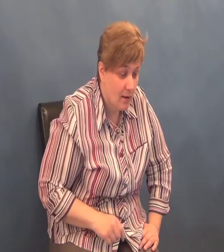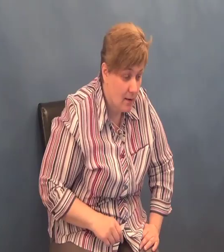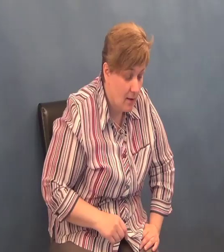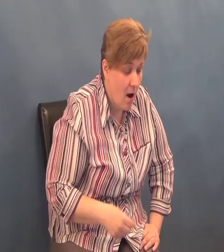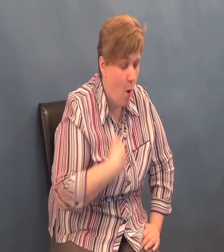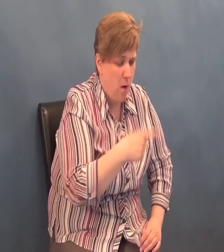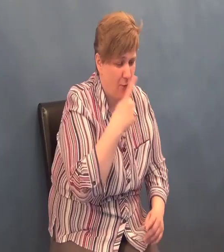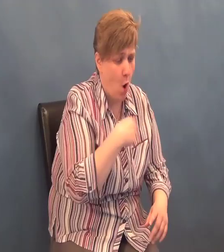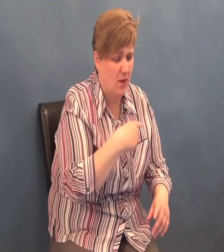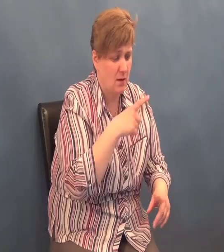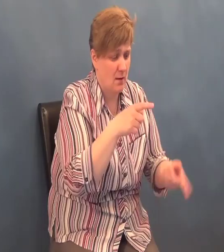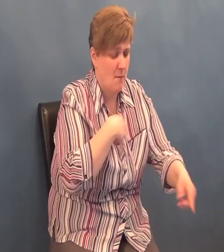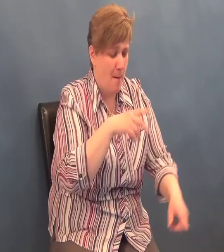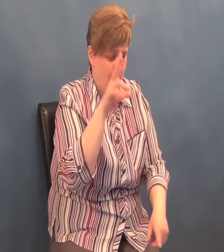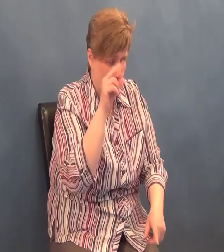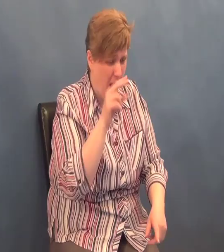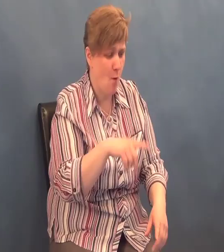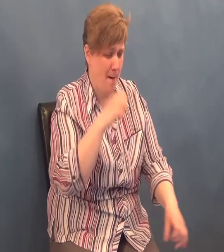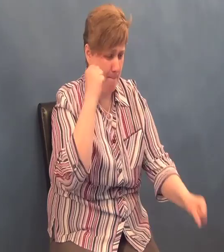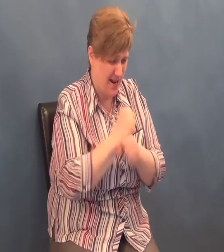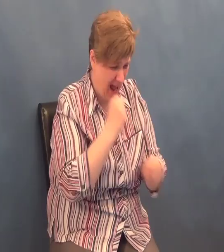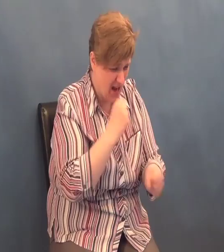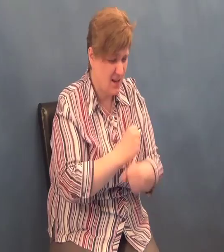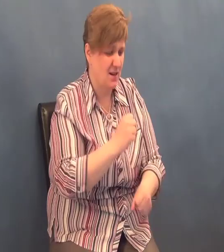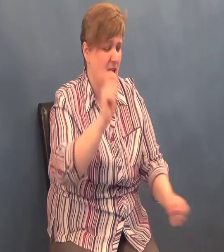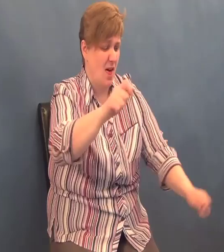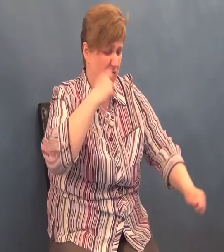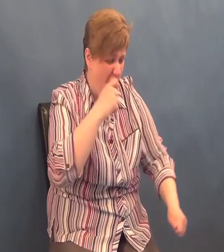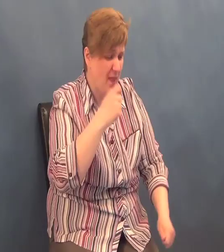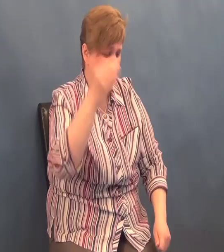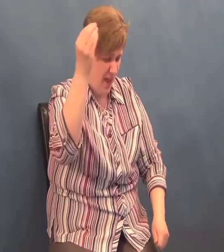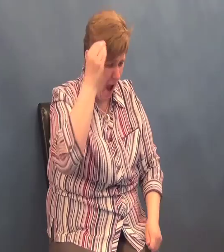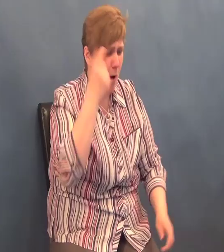Mi wygląda na to, że w poniedziałek pracuję, potem do dentysty i nauka.